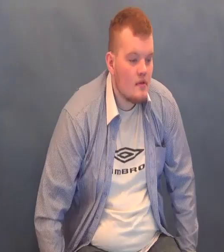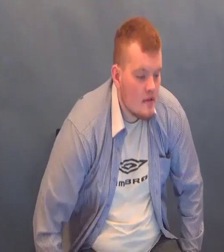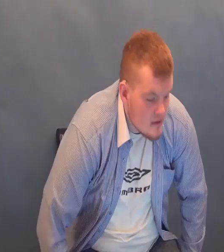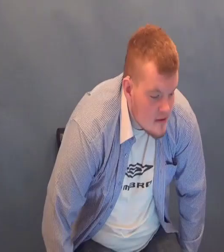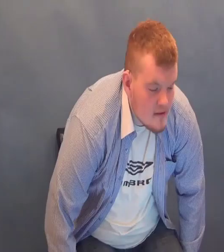Dwudziesty pierwszy.